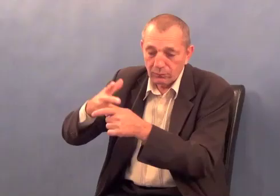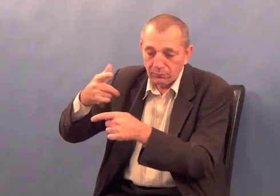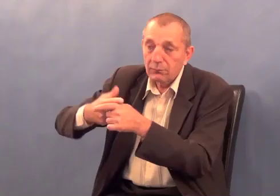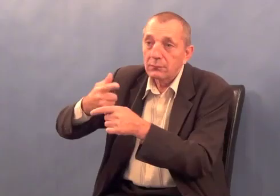Dwudziesty czwarty.